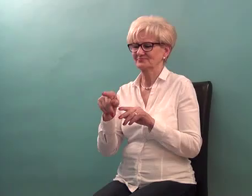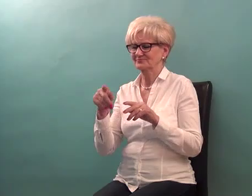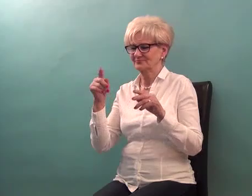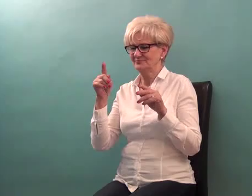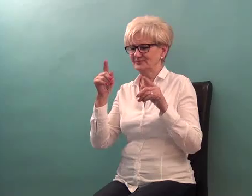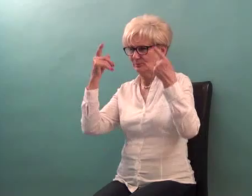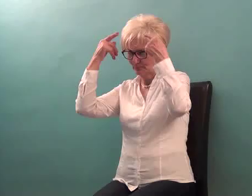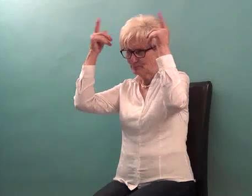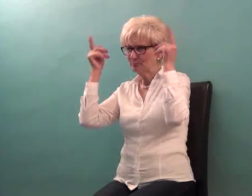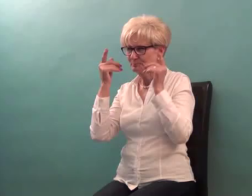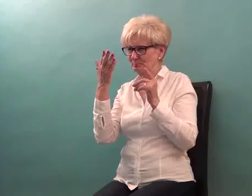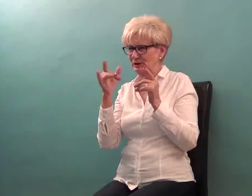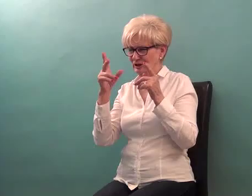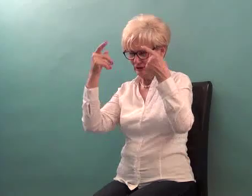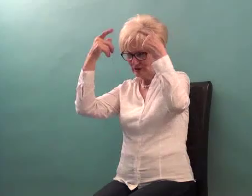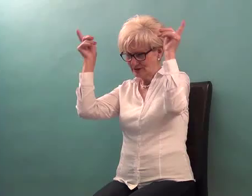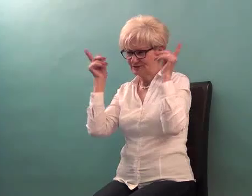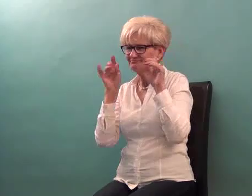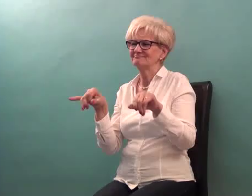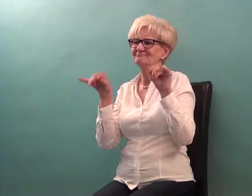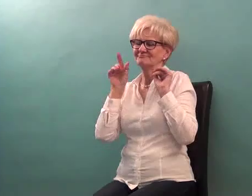Myszka Miki śpi przykryta kołdrą.